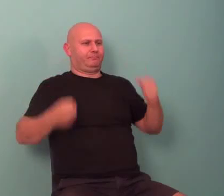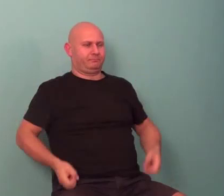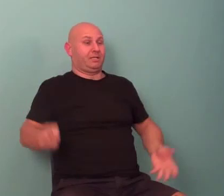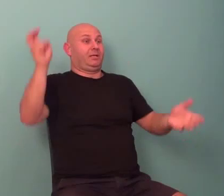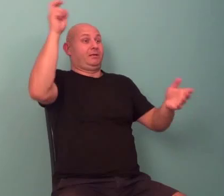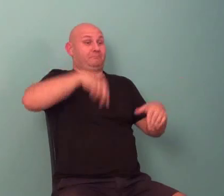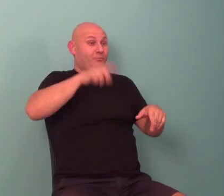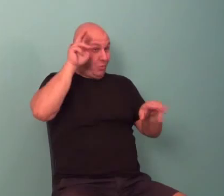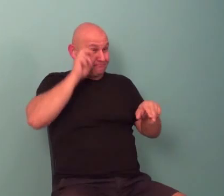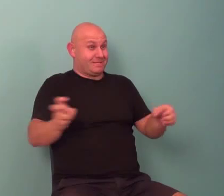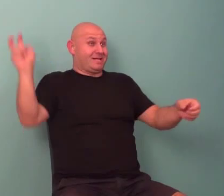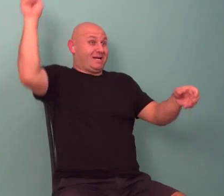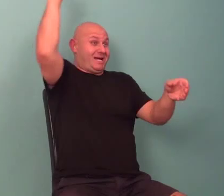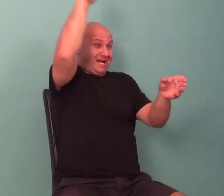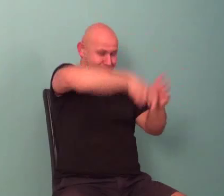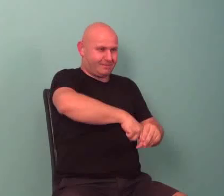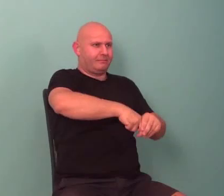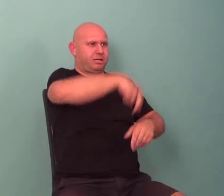Królik sobie skacze i wskakuje w kombinezon.